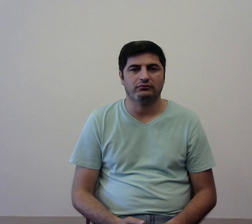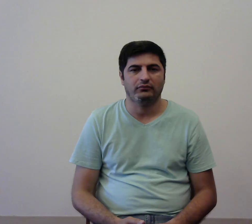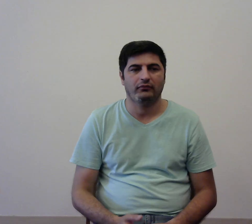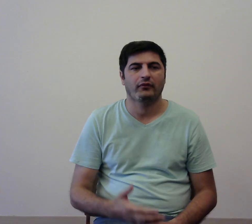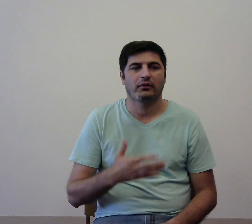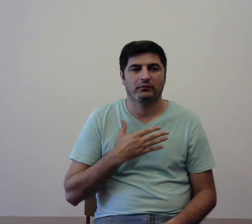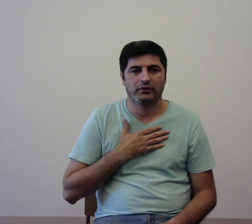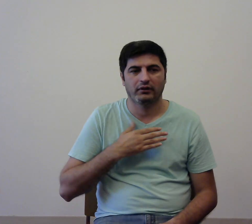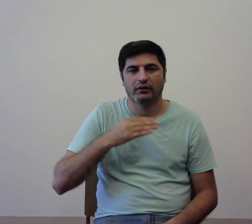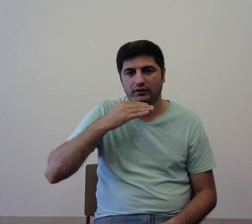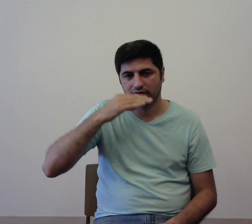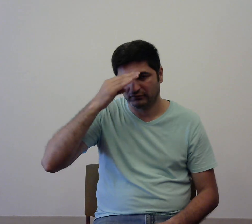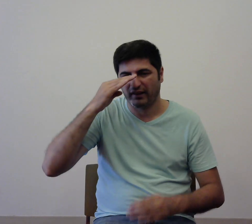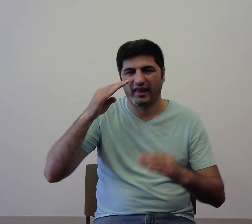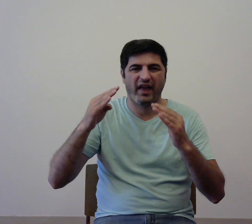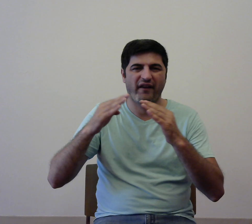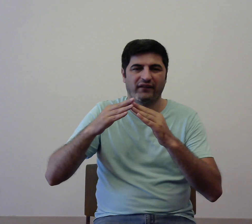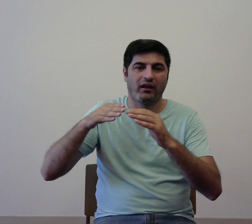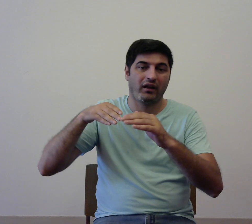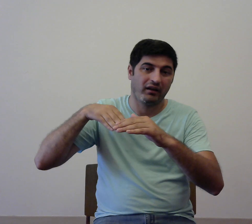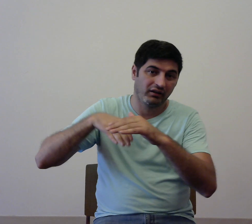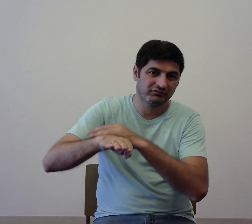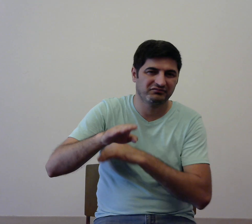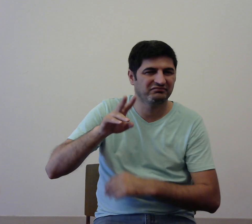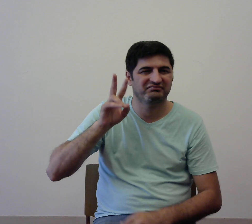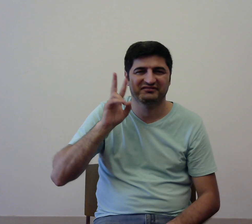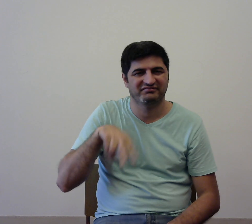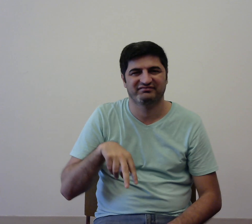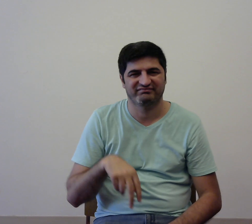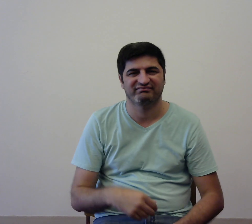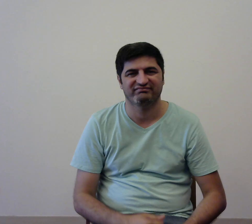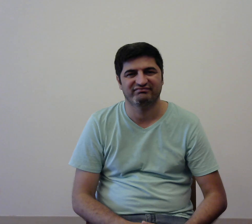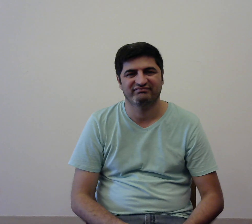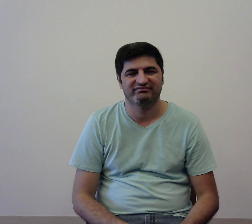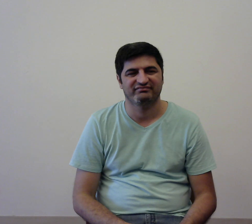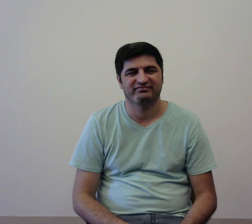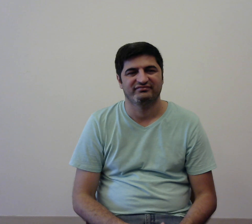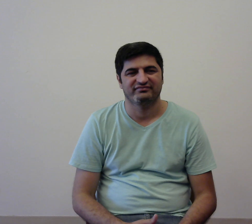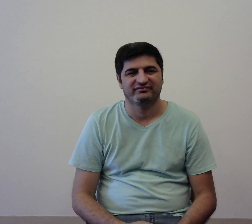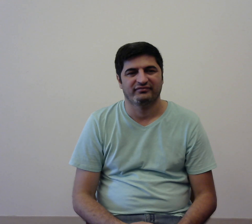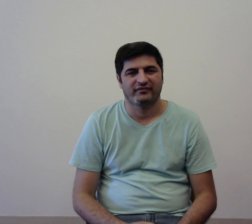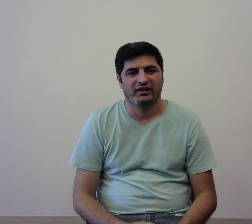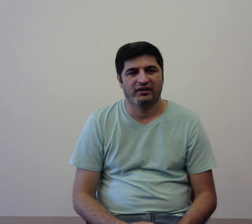Mənim atam evdən çıxa bilmir